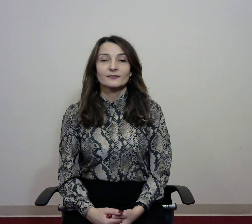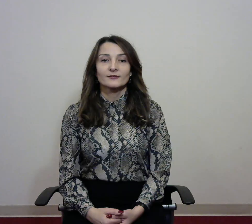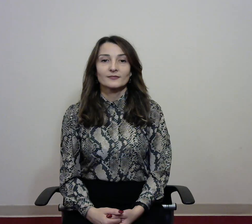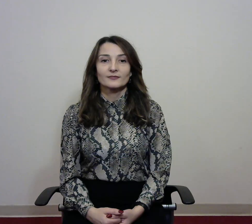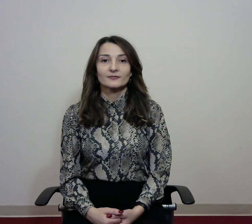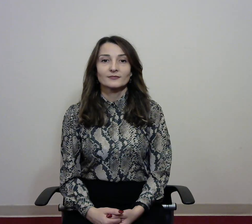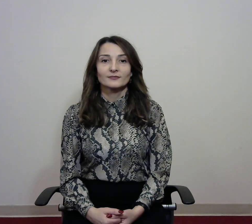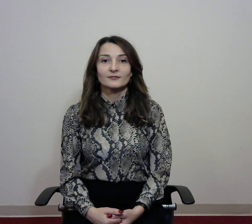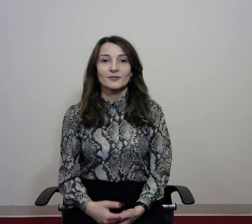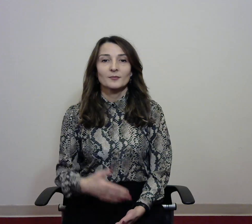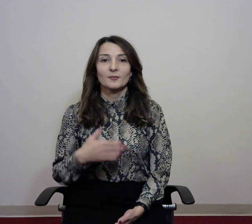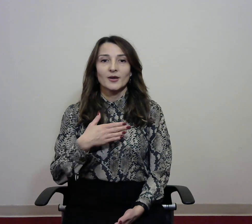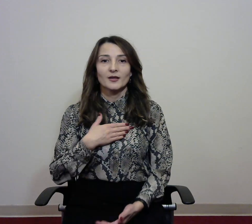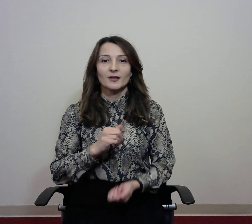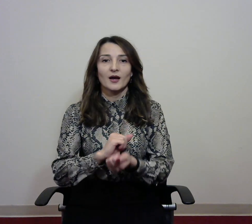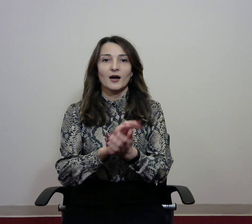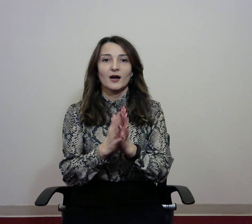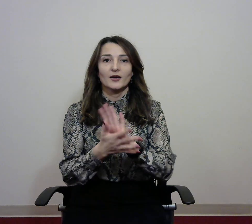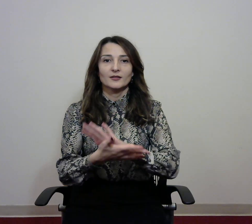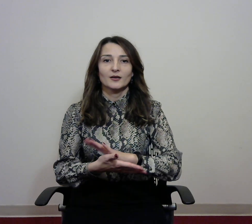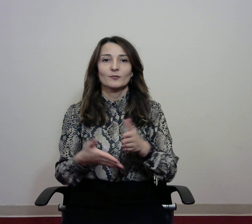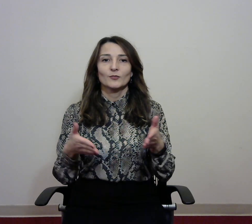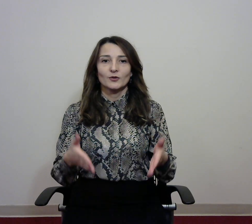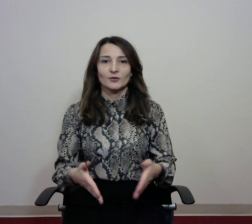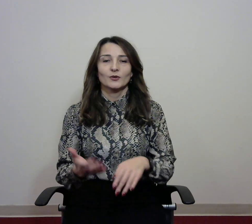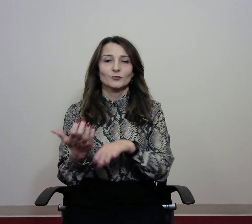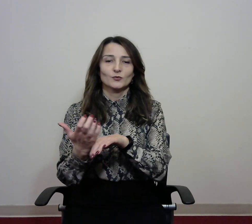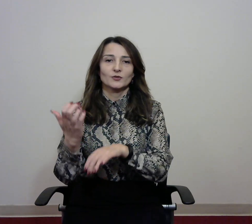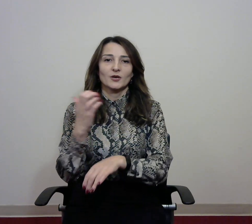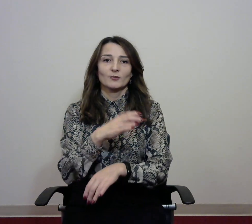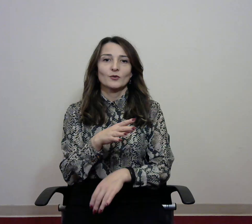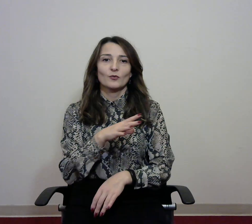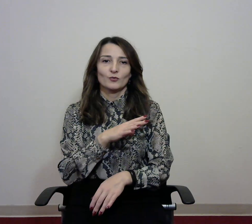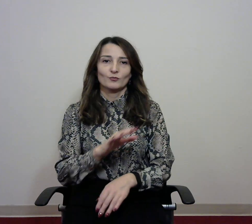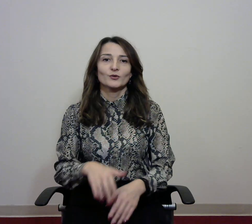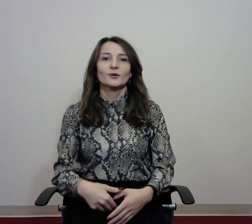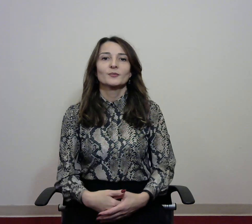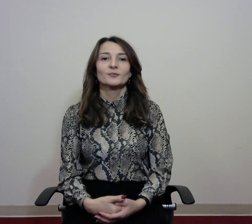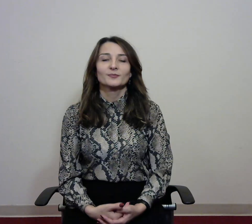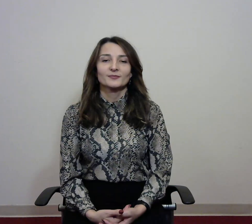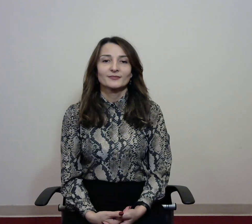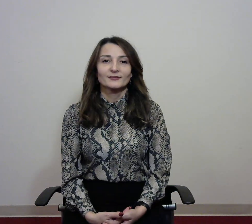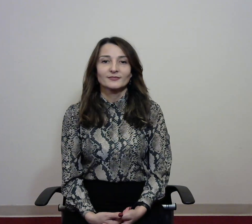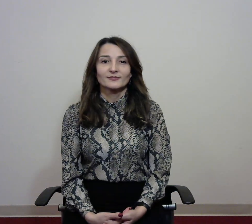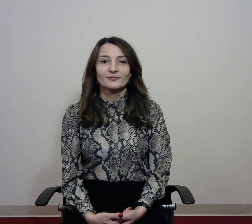Məni ASAN Xidmətdən bura göndəriblər